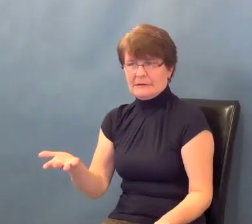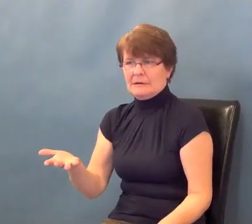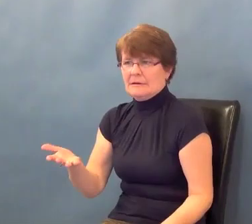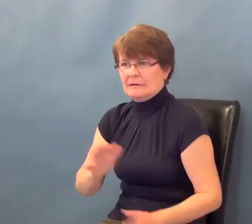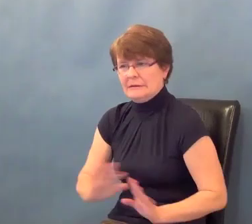Nie.